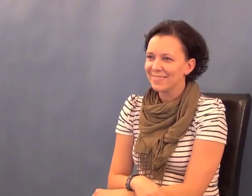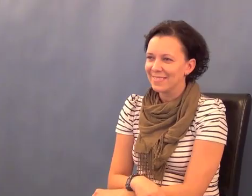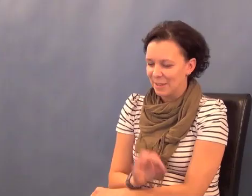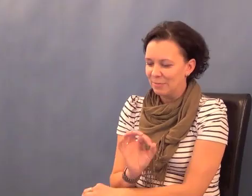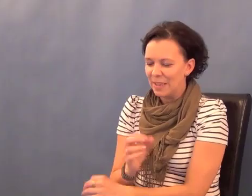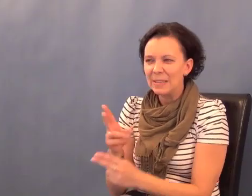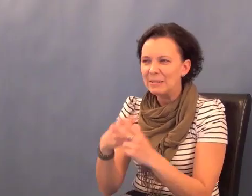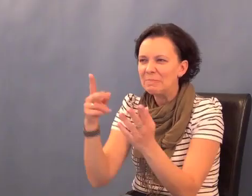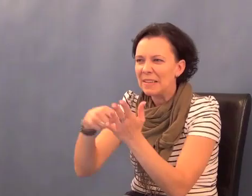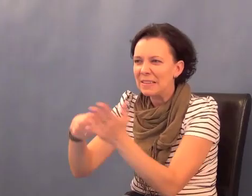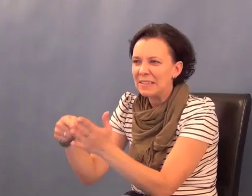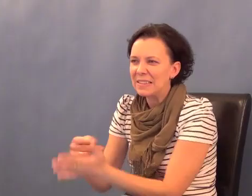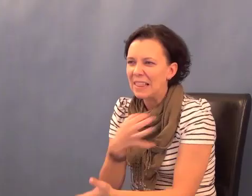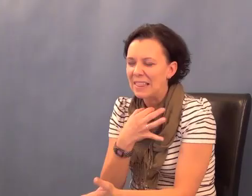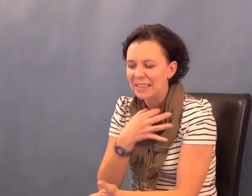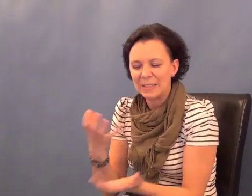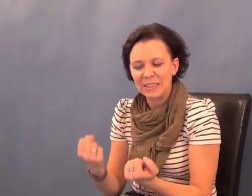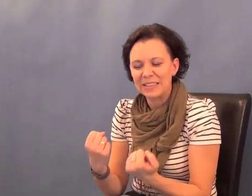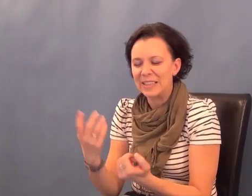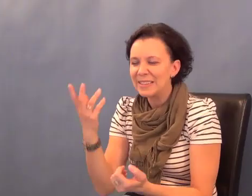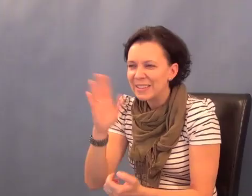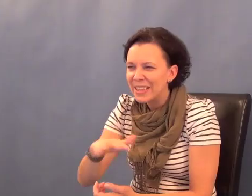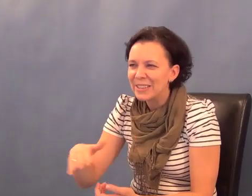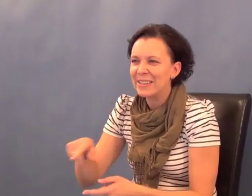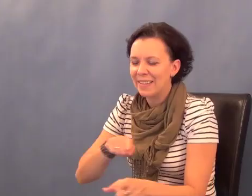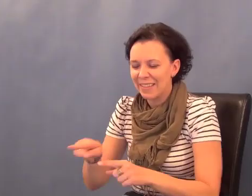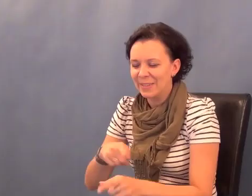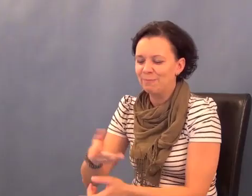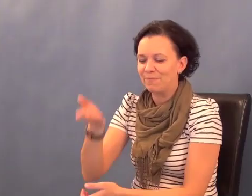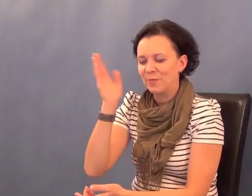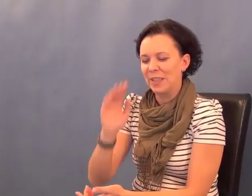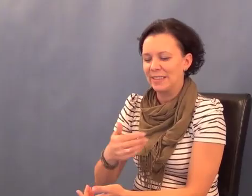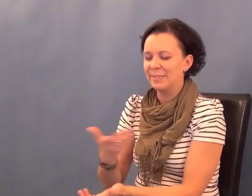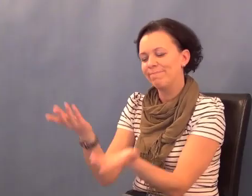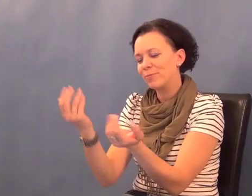Terminy są zajęte, ciężko, dzieci, zajęcia, właśnie, trudno.